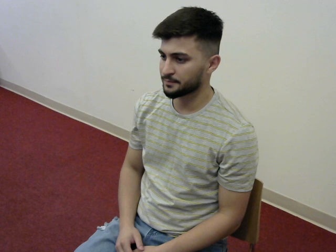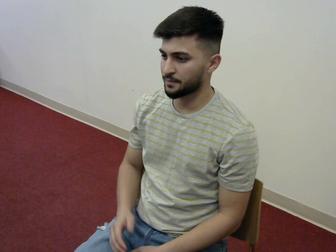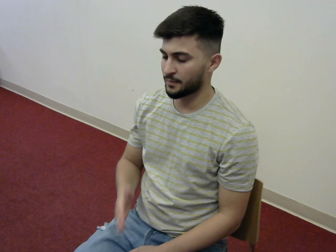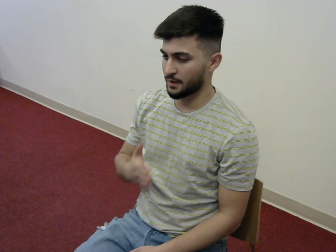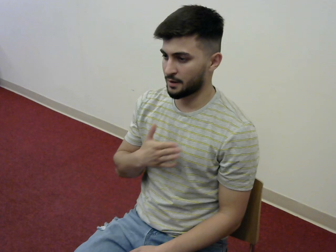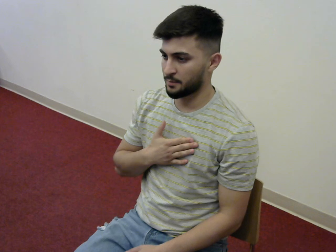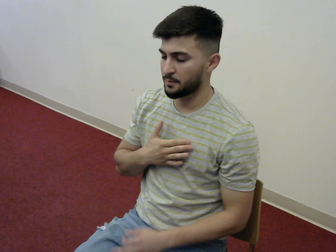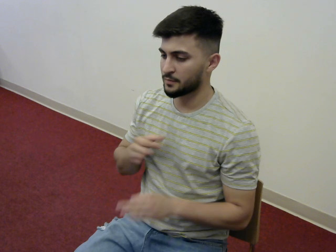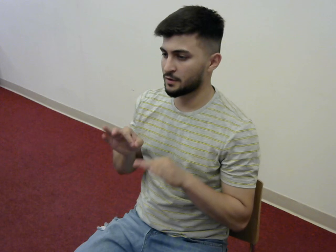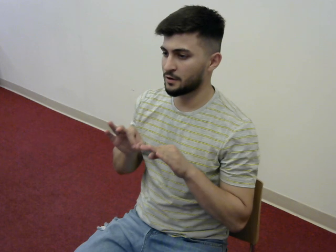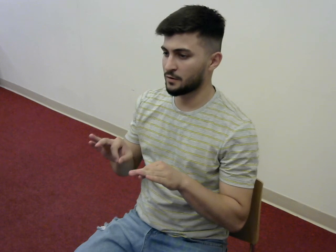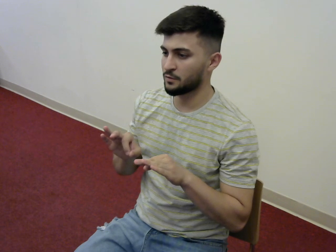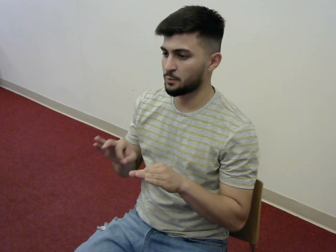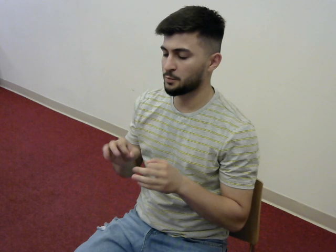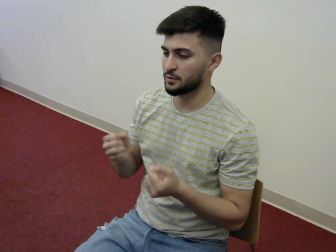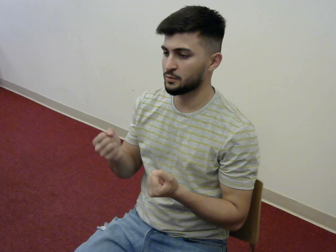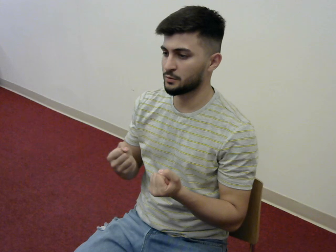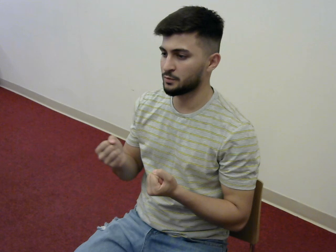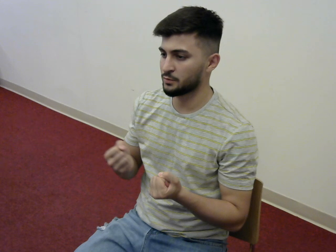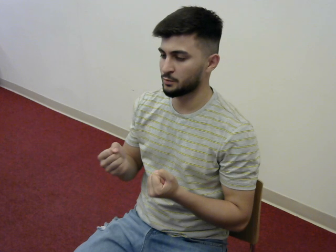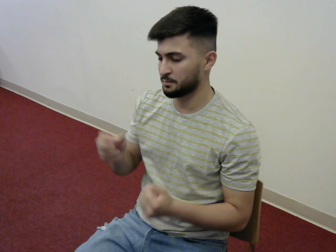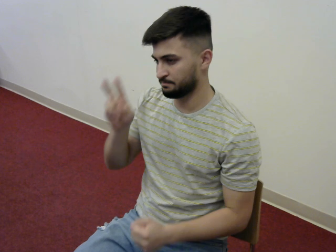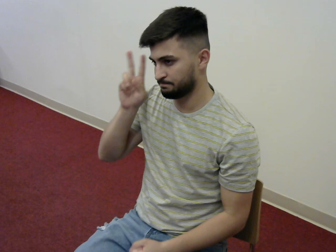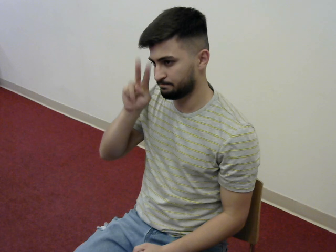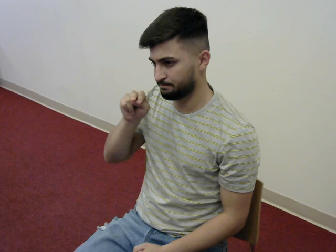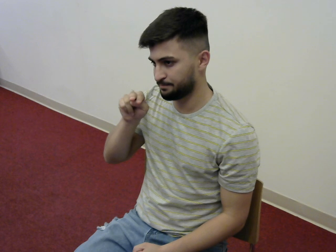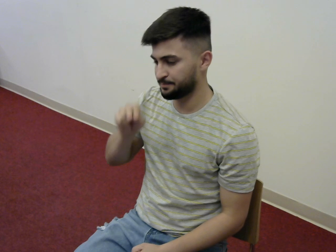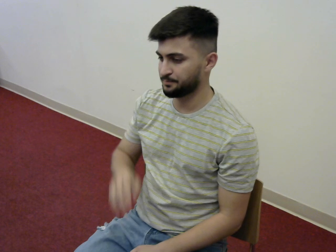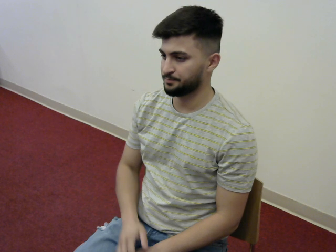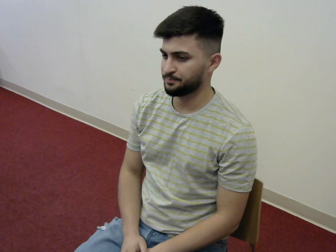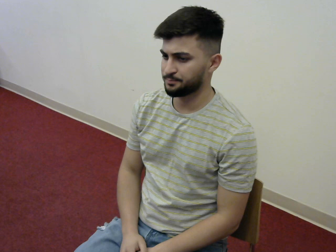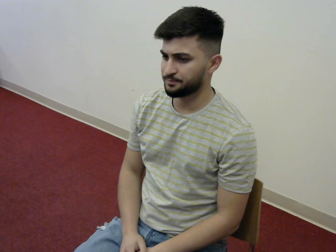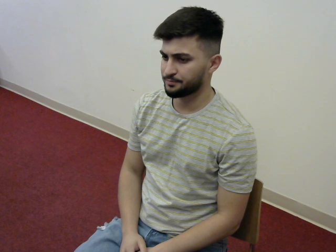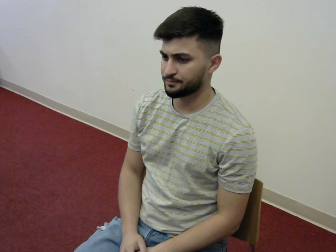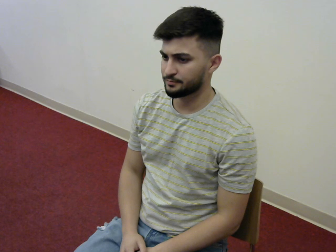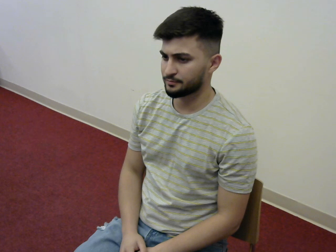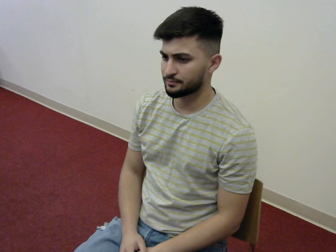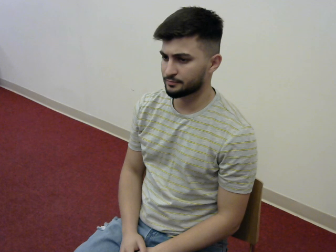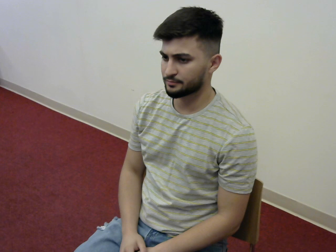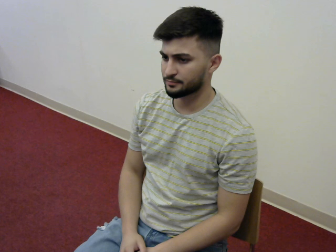Mən avtomobil sürə bilmirəm